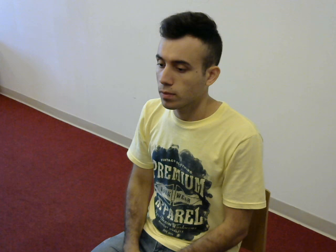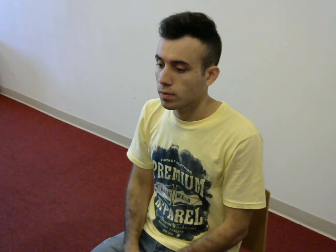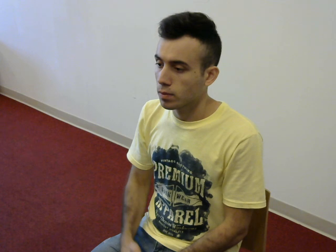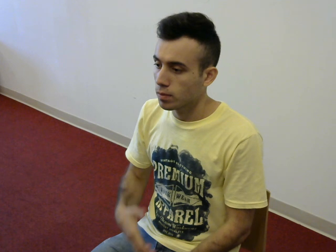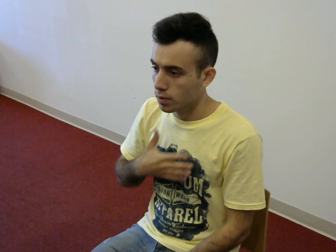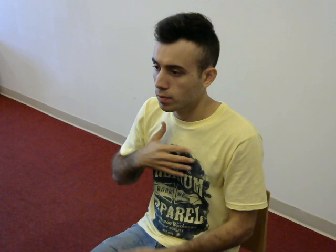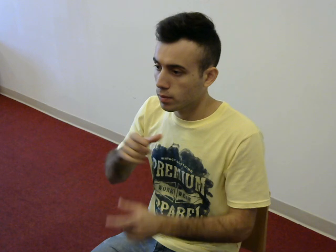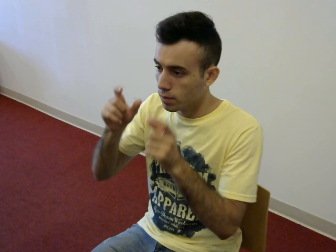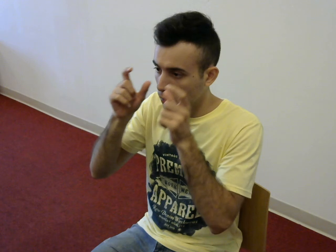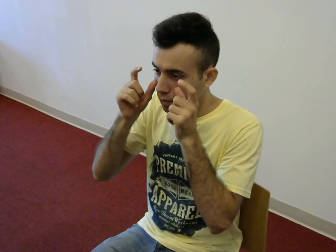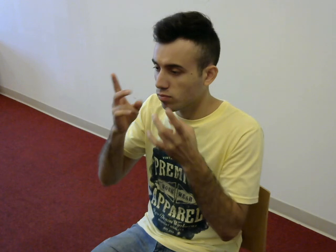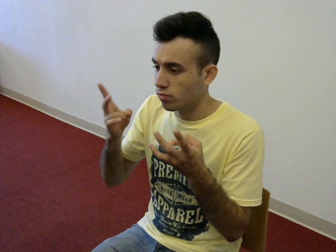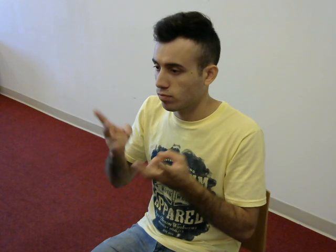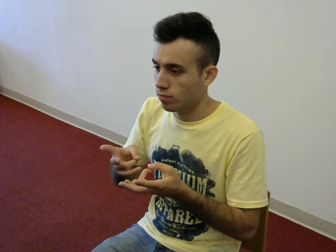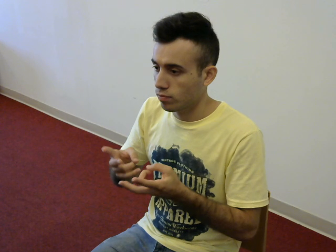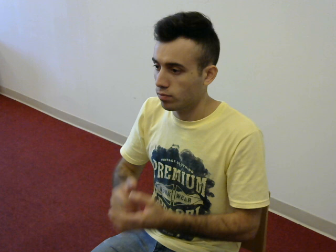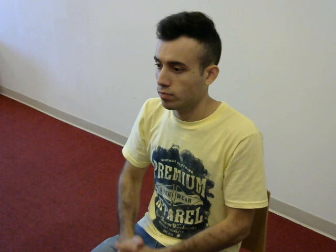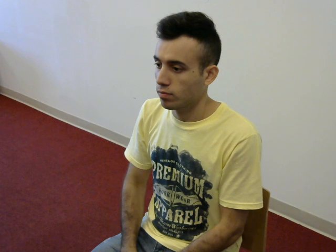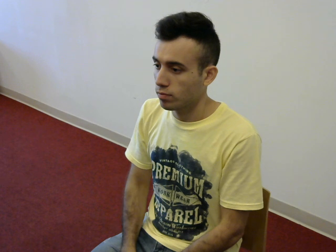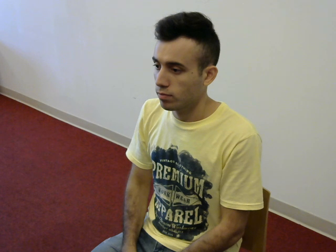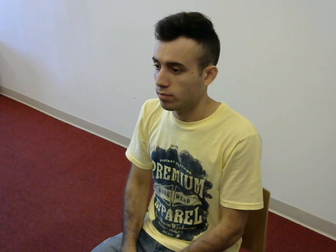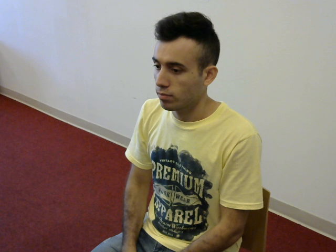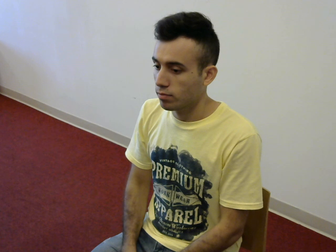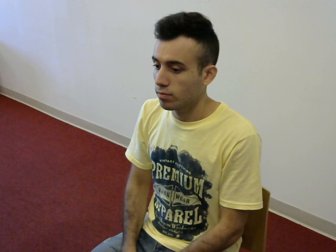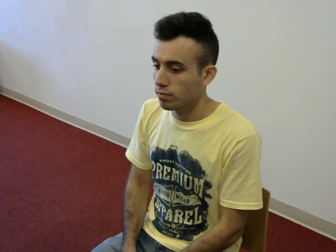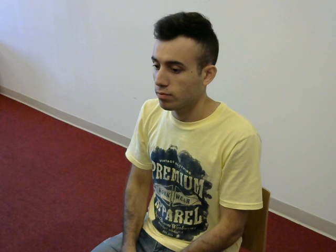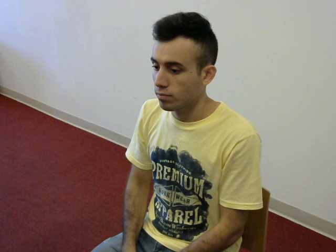Mənə eynək lazımdır